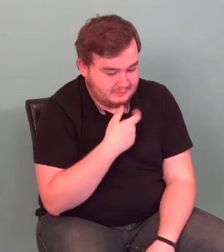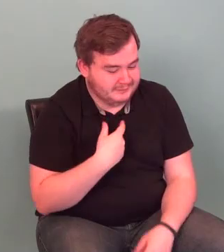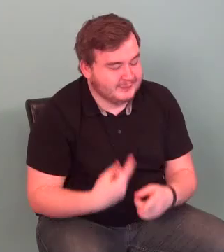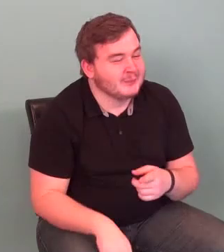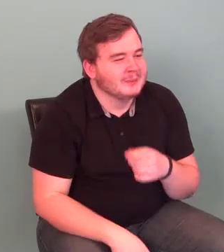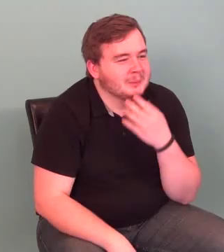Mnie nie pasuje.